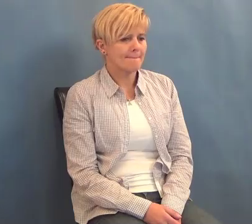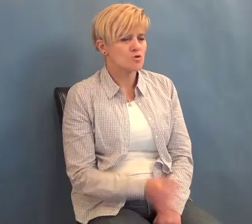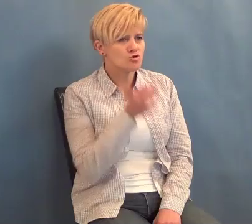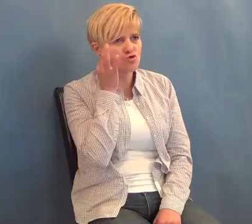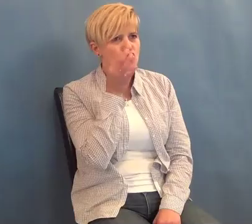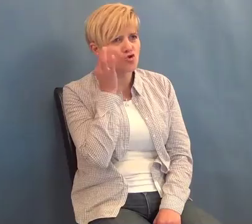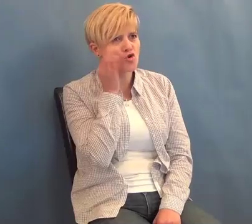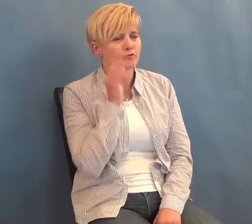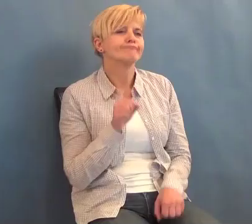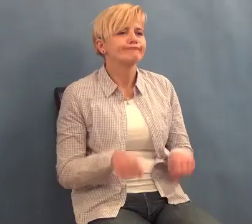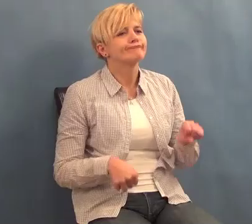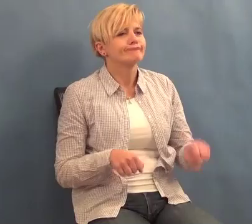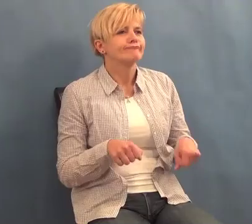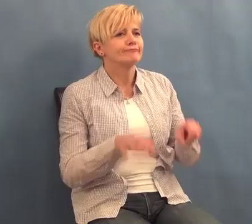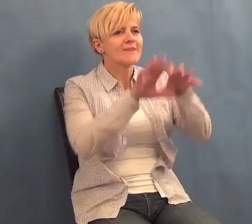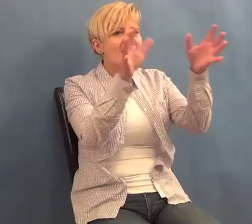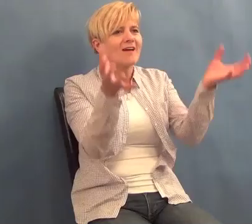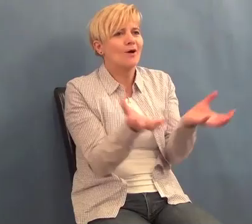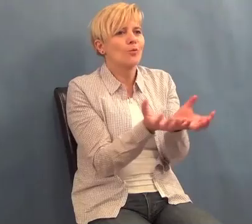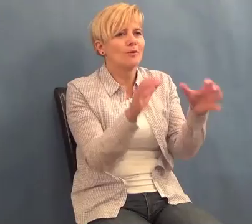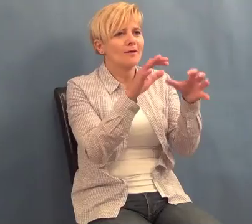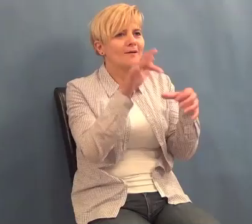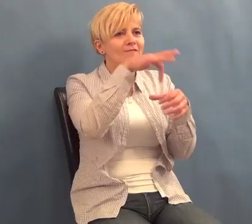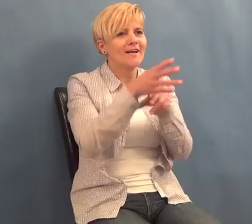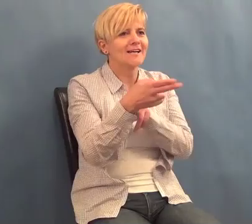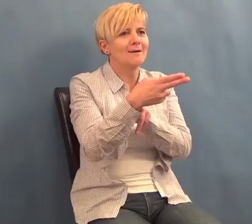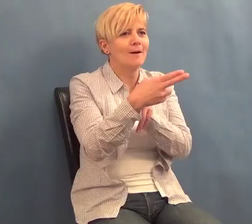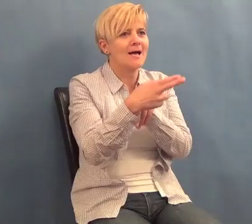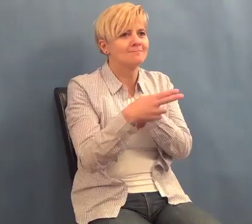Kot idzie, jest kuliste akwarium z rybą w środku.